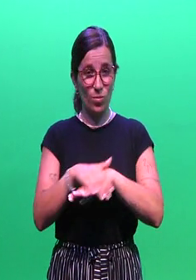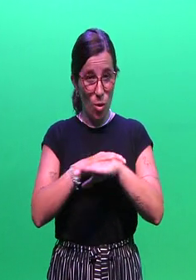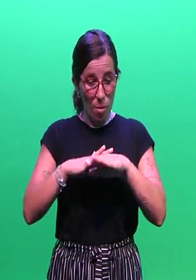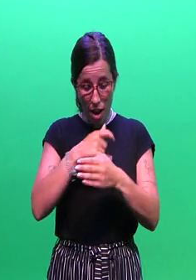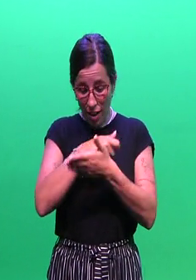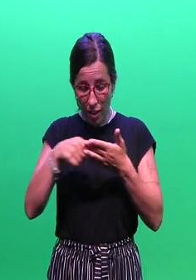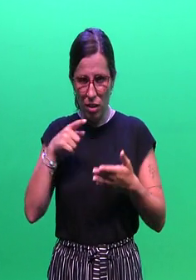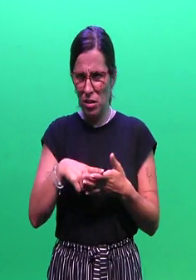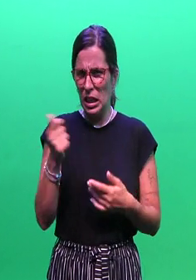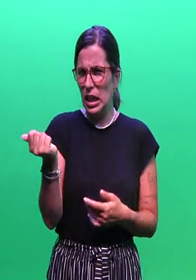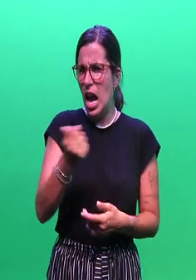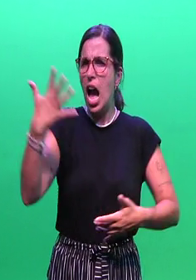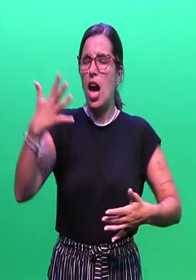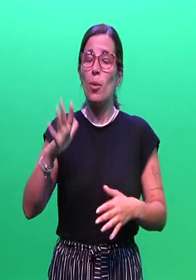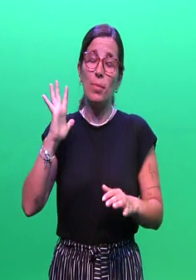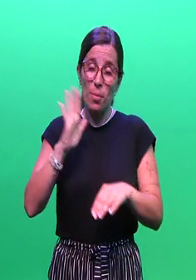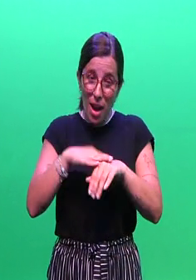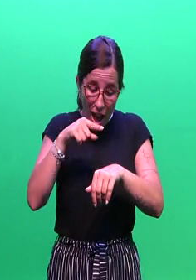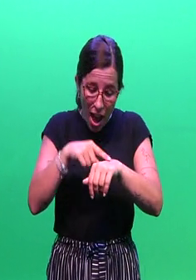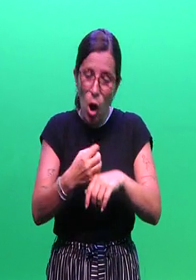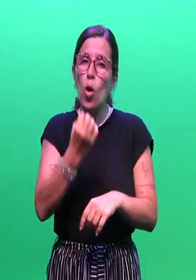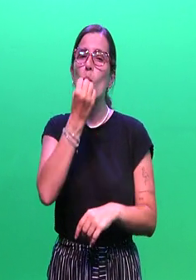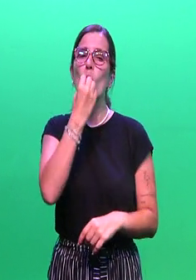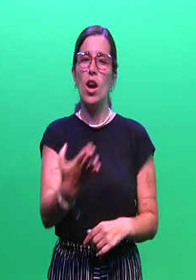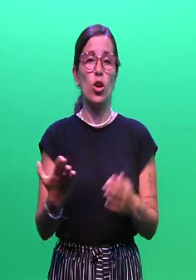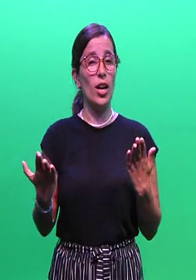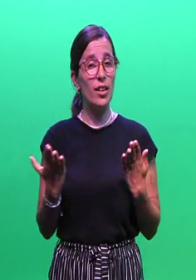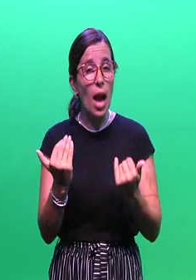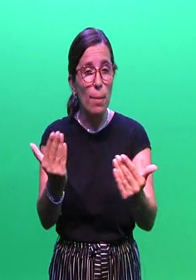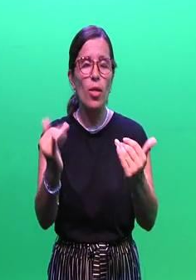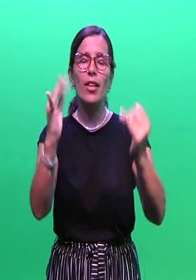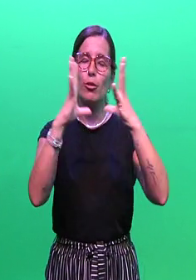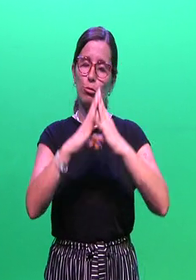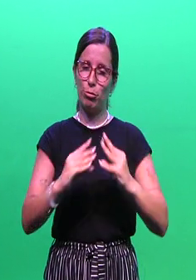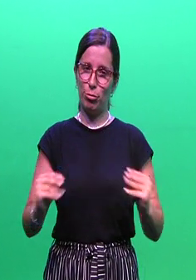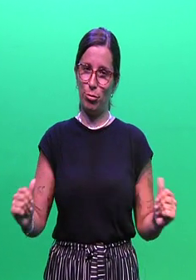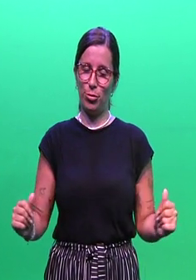La pomada és cara, però va molt bé per la mà, funciona ràpid i fa desaparèixer la taca.